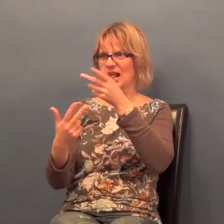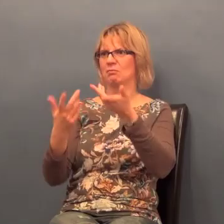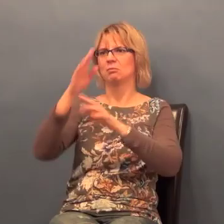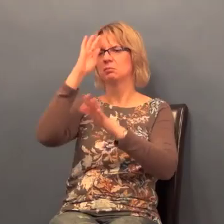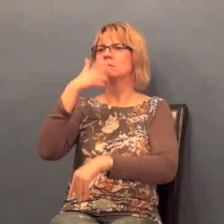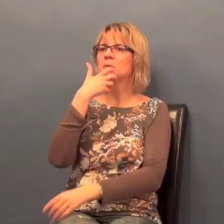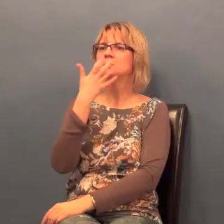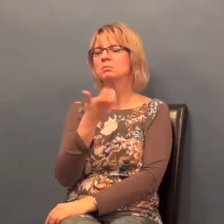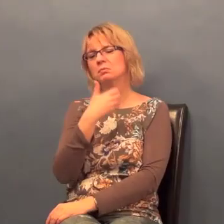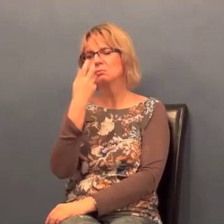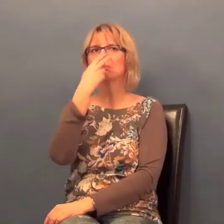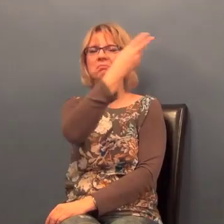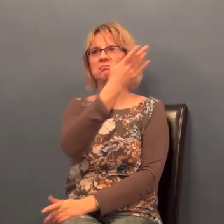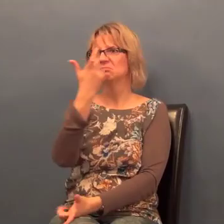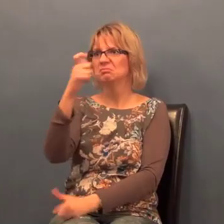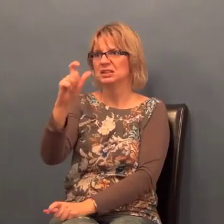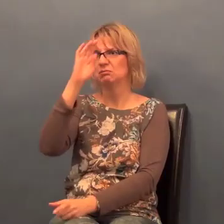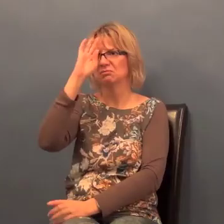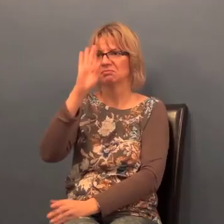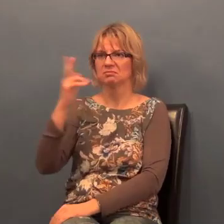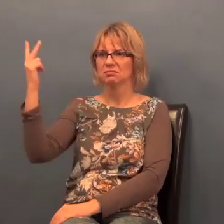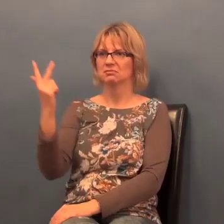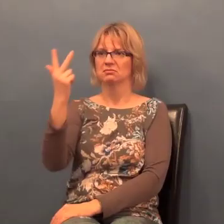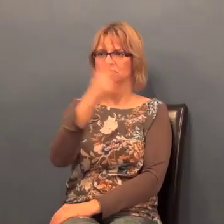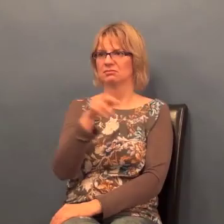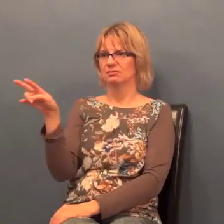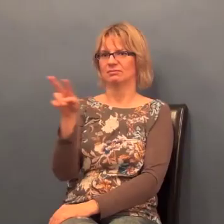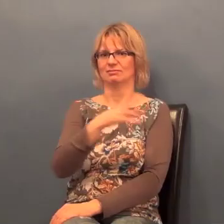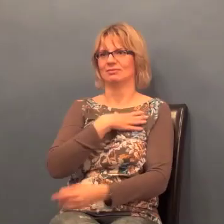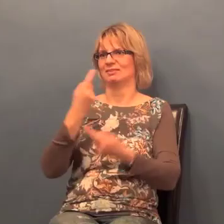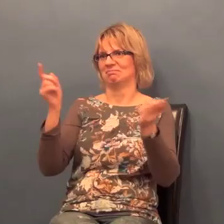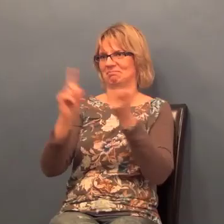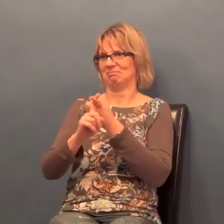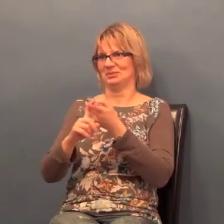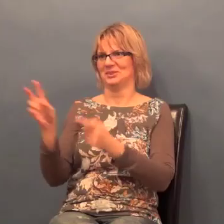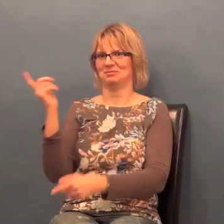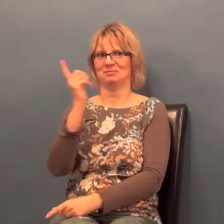Idą sobie beztrosko. Mężczyzna dochodzi do wniosku, że to nie mogą być oni.